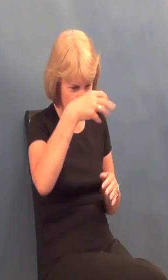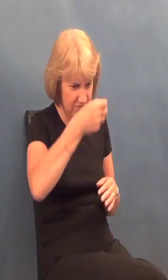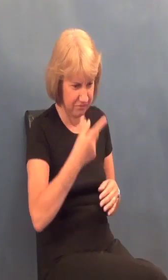Dziwne.